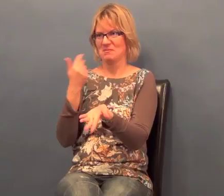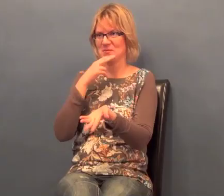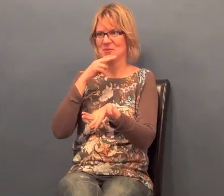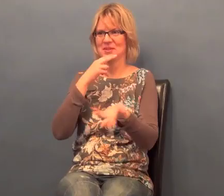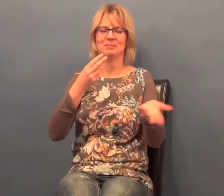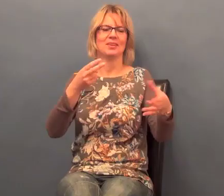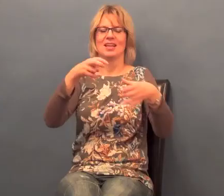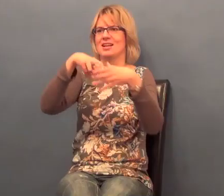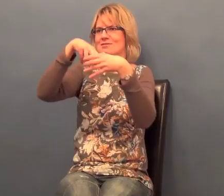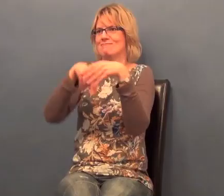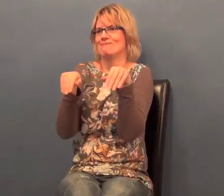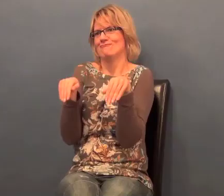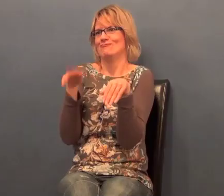W nim siedzi skulona żaba.